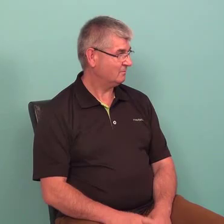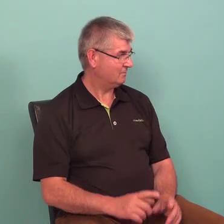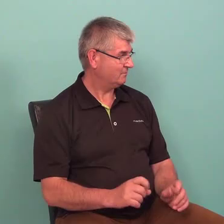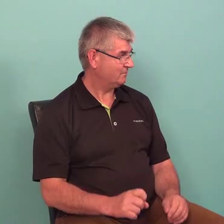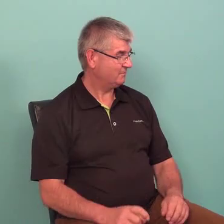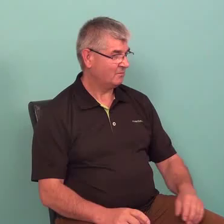Zaczynamy.